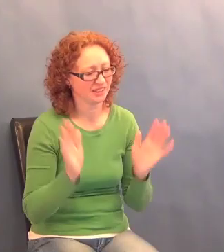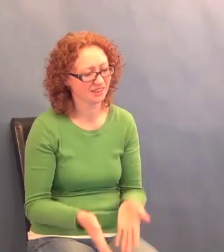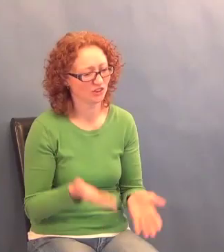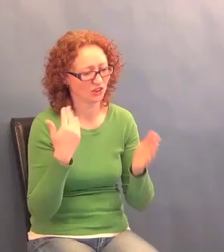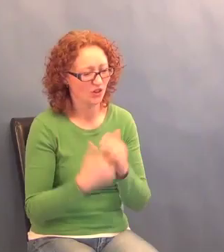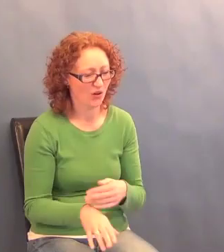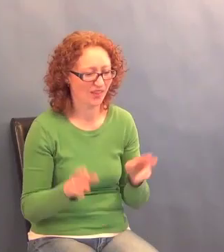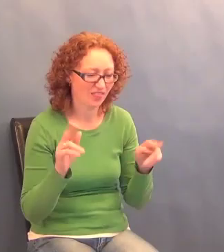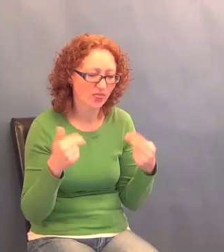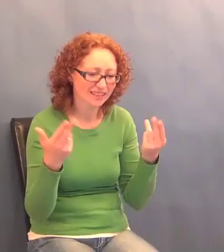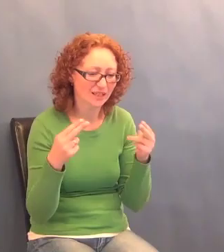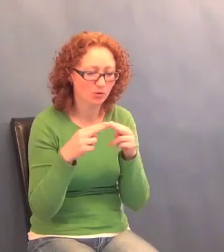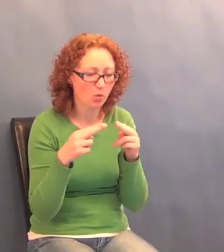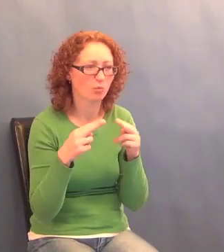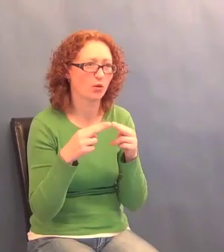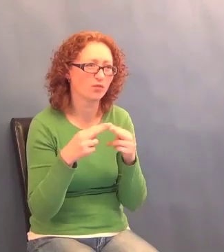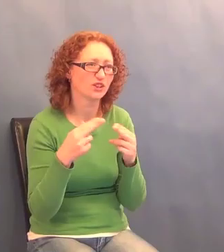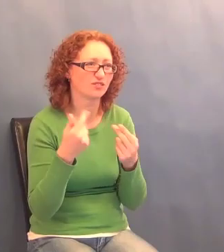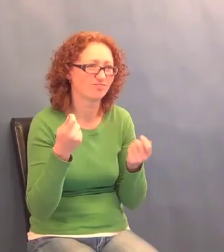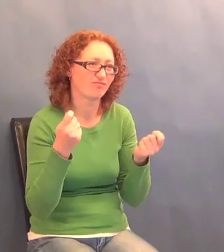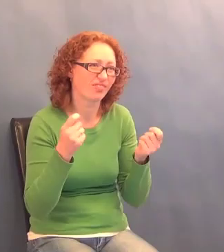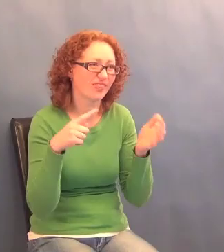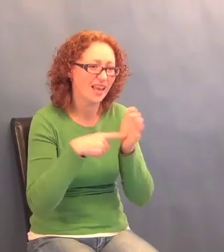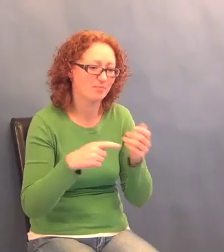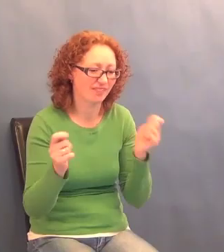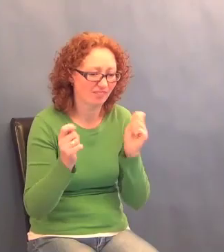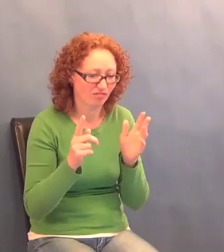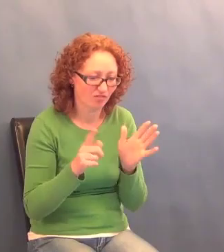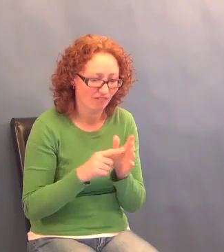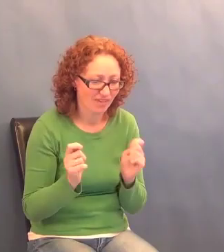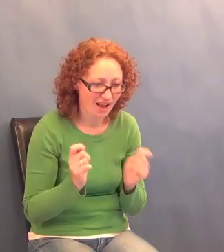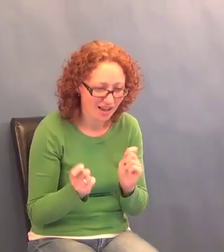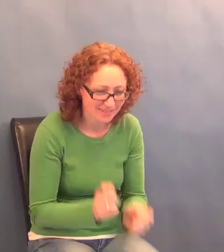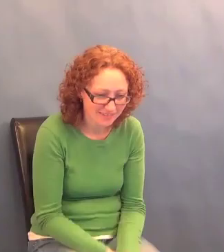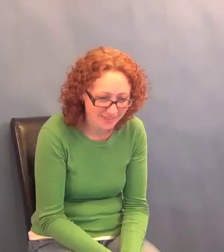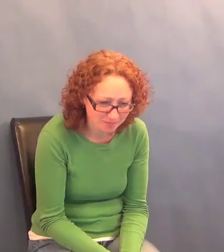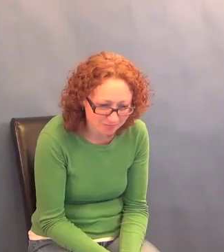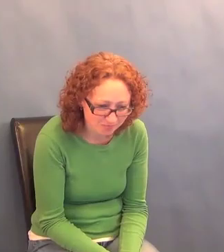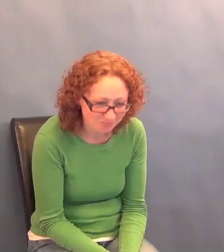Szkoda, następnym razem umówimy się na wakacje.